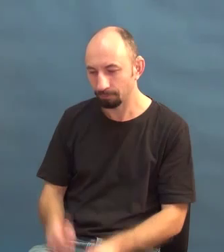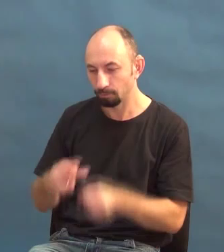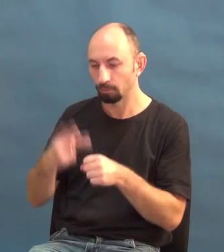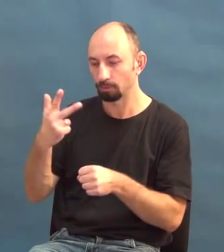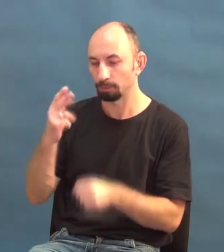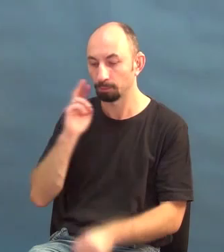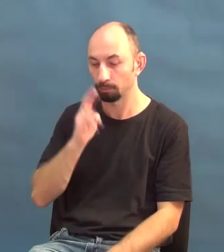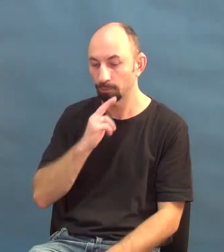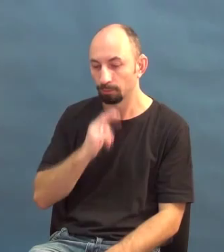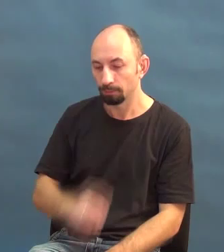Dwudziestego trzeciego po południu.